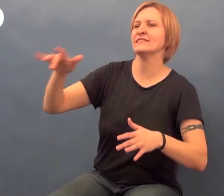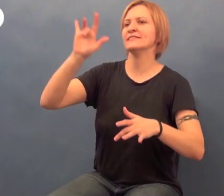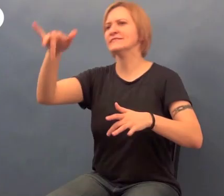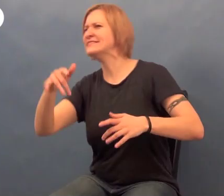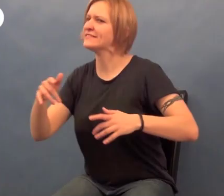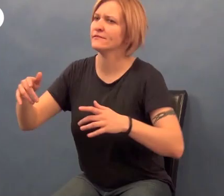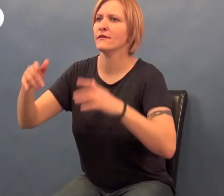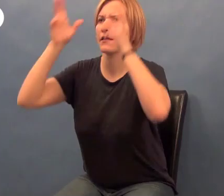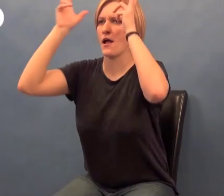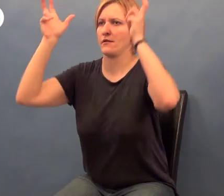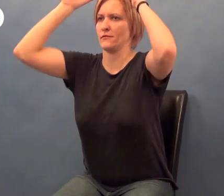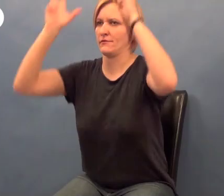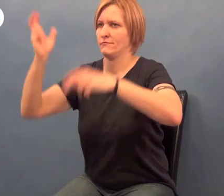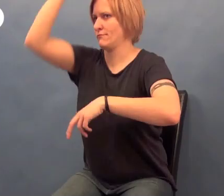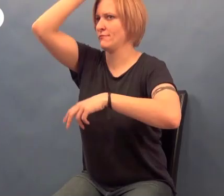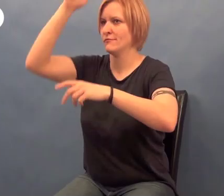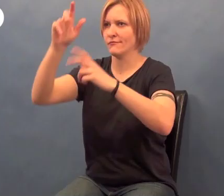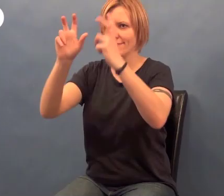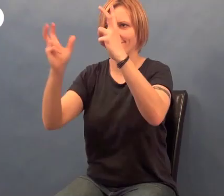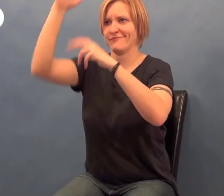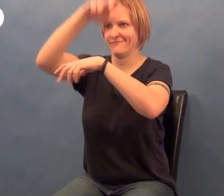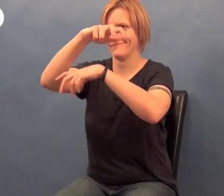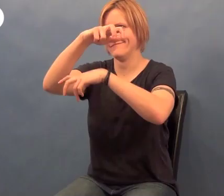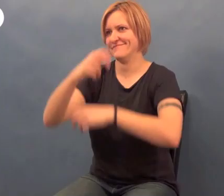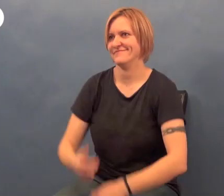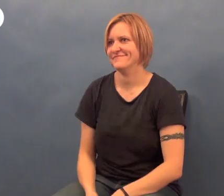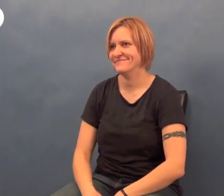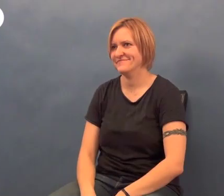Wspina się na kamień, wygląda zza niego. Nagle jeleń się podnosi i chłopiec ląduje na jego rogach.